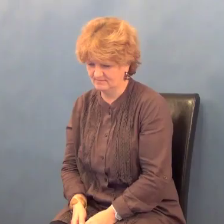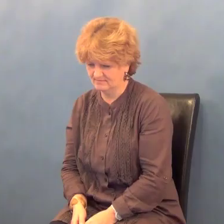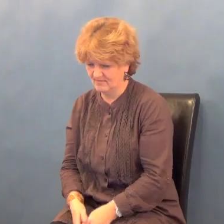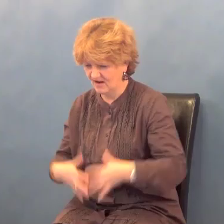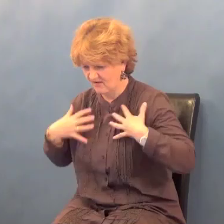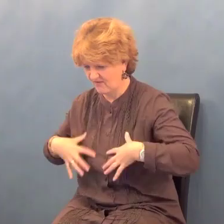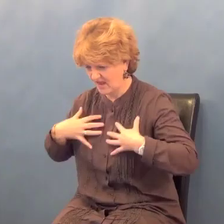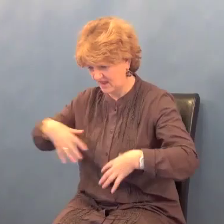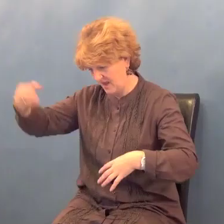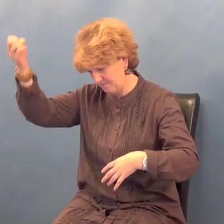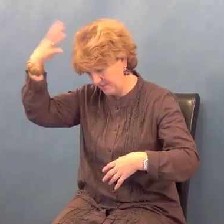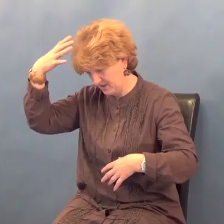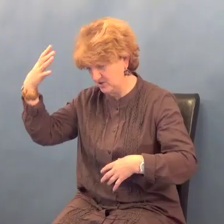Wanna i prysznic.